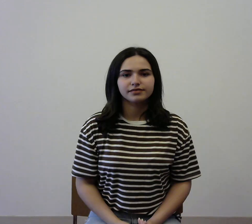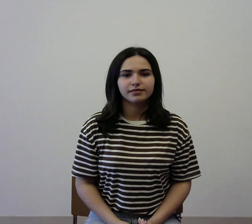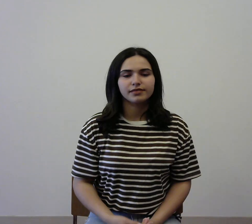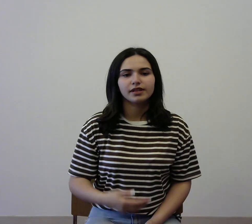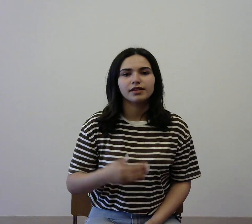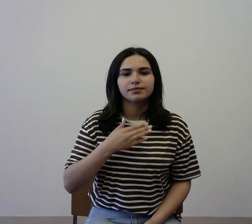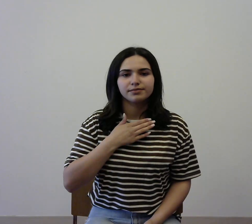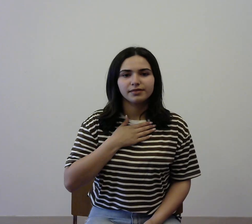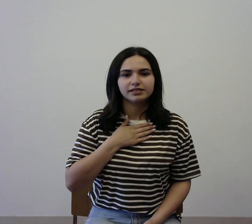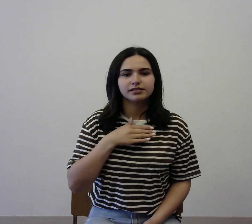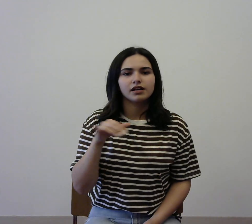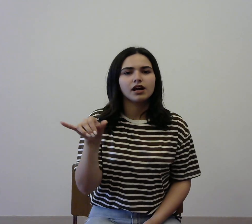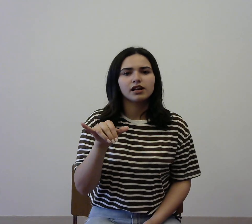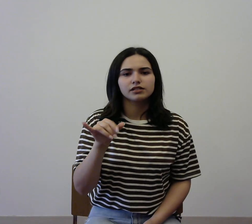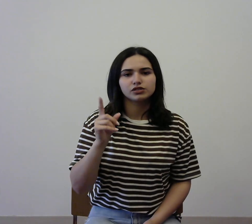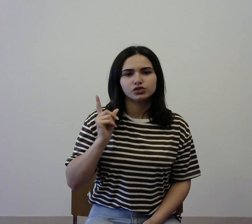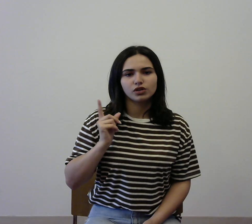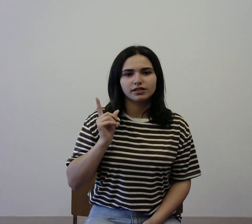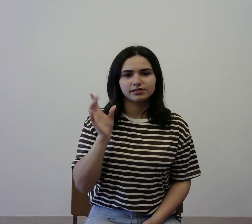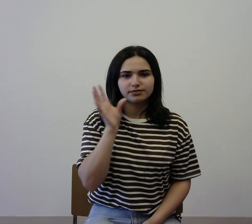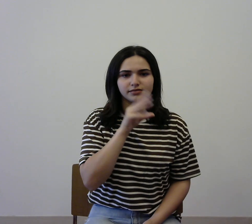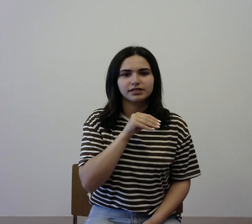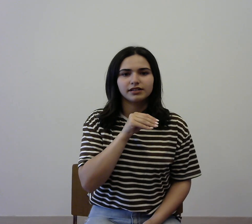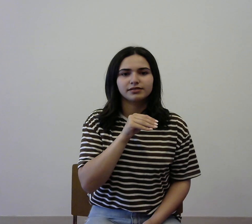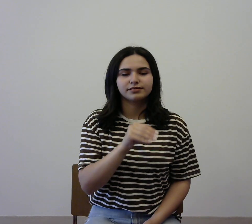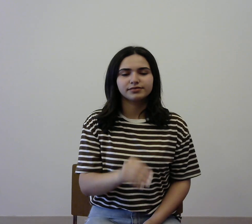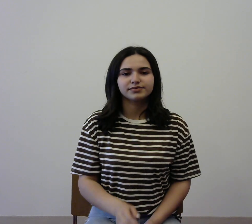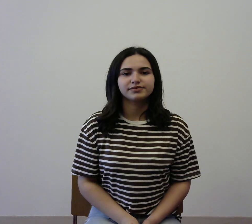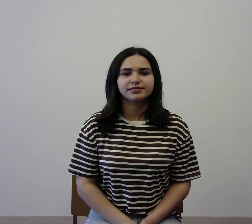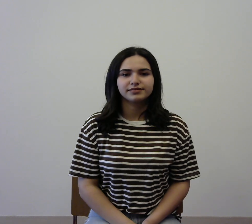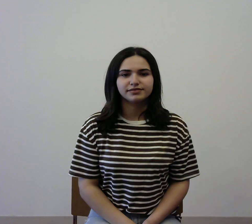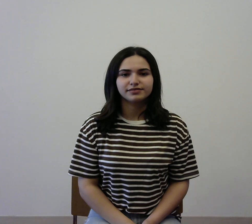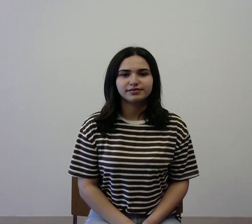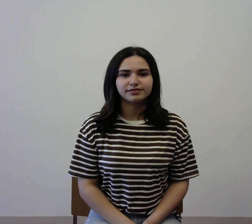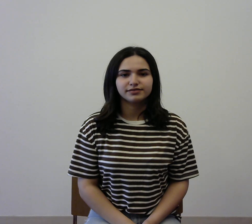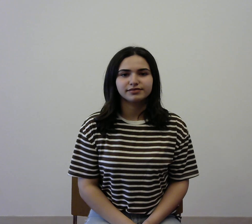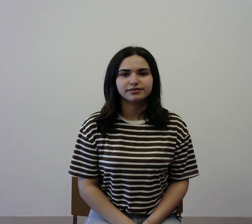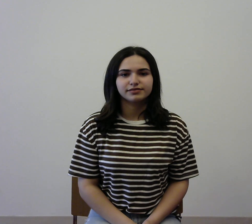Mən harda gözləyə bilərəm?